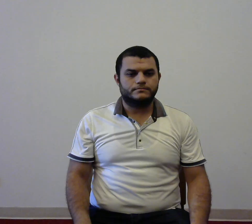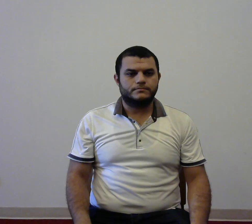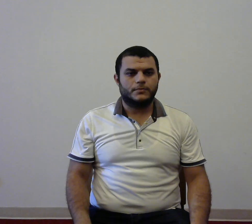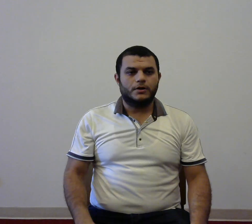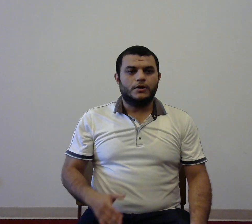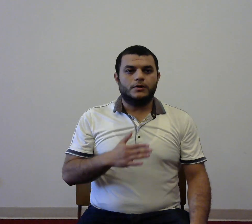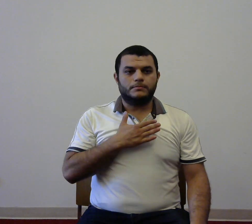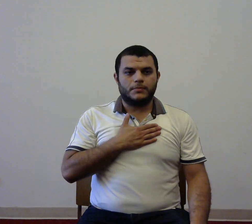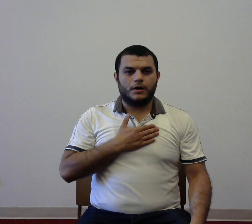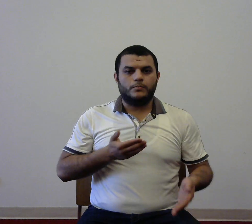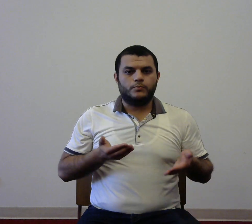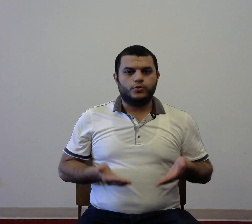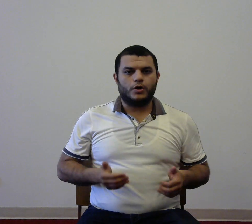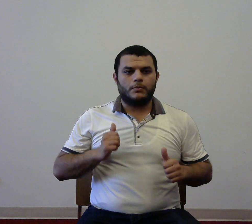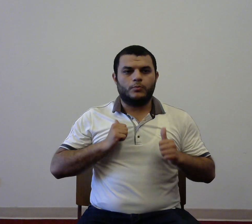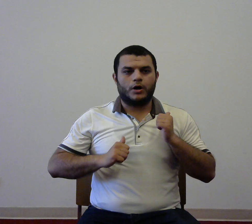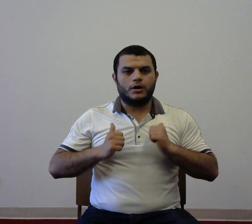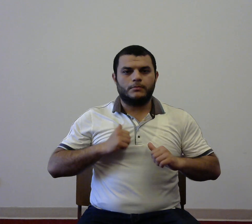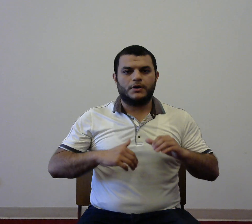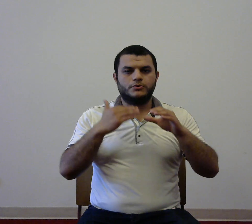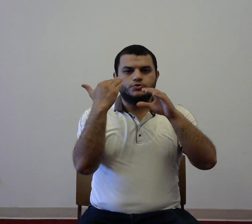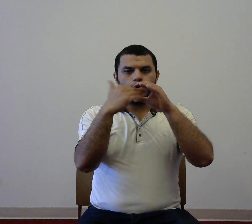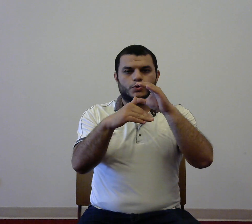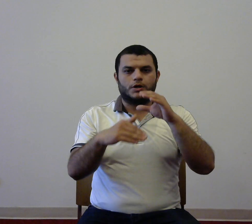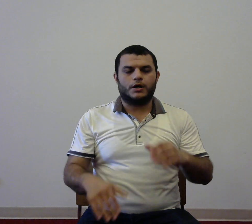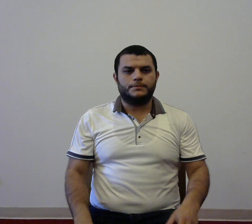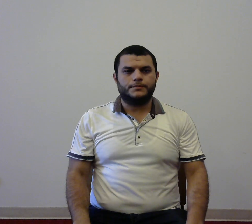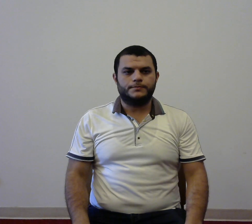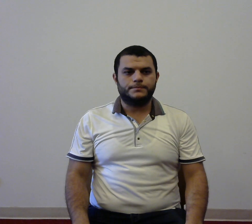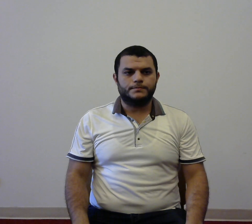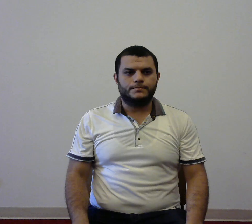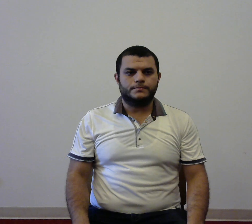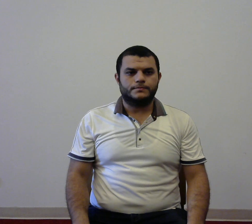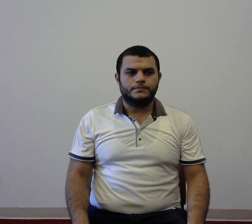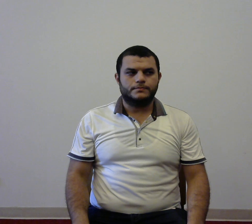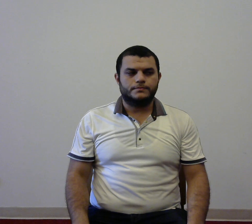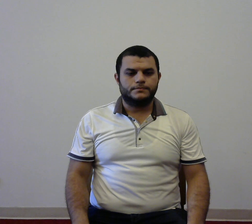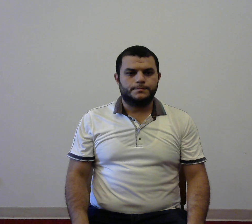Məni bura müəllim göndərib